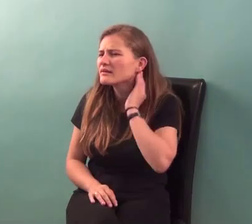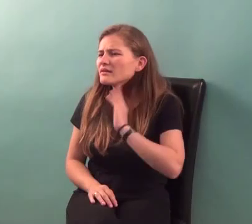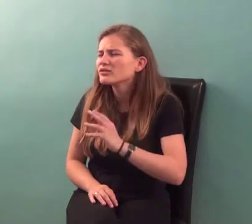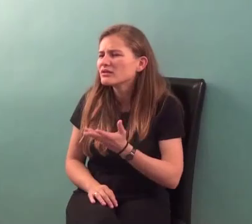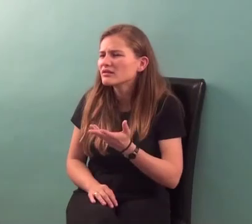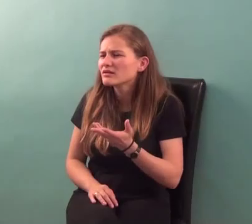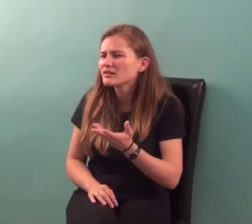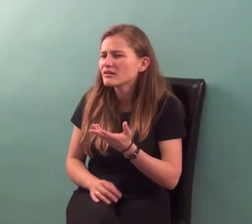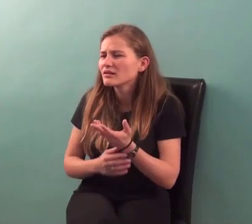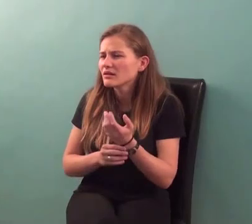Gdzie?